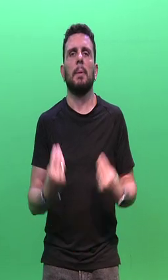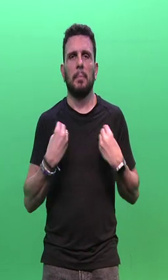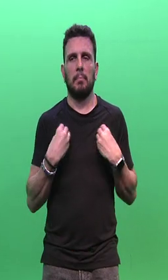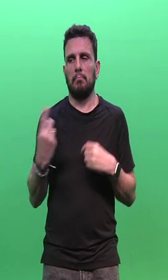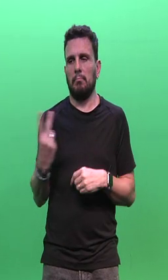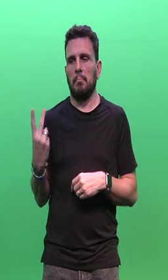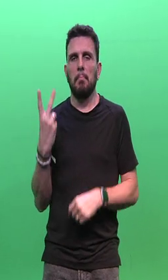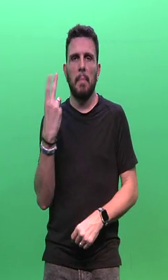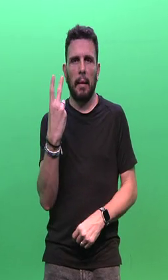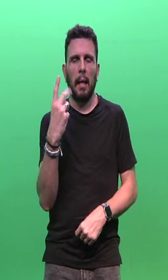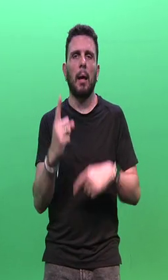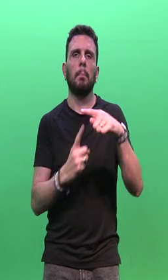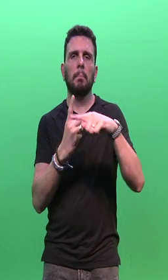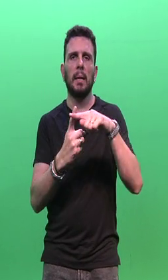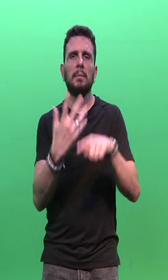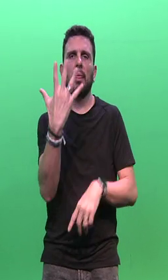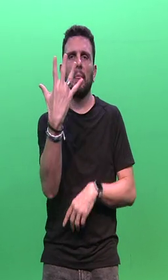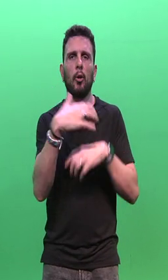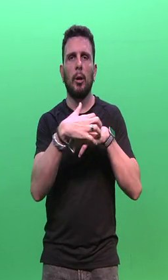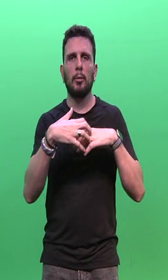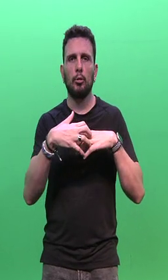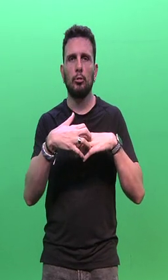Visc amb la parella i cinc gats.